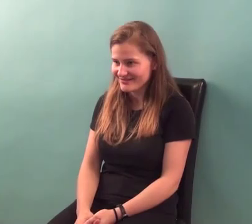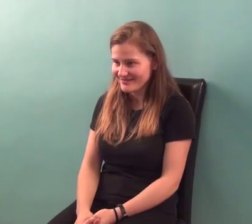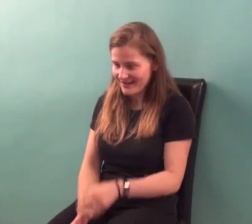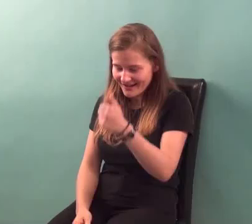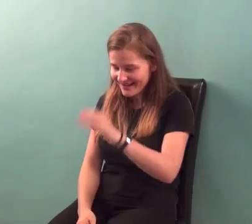Okej.